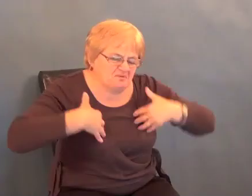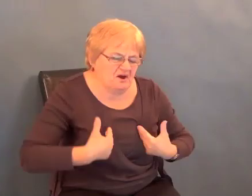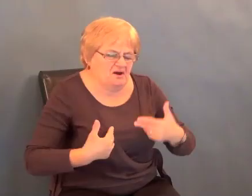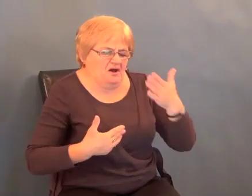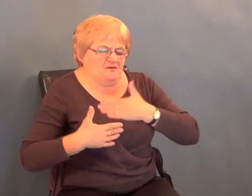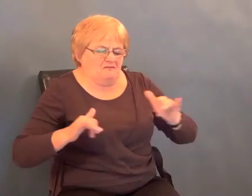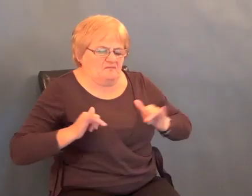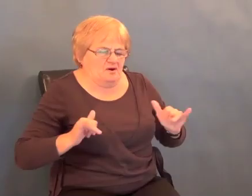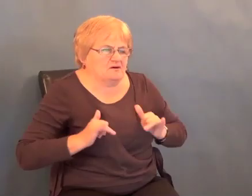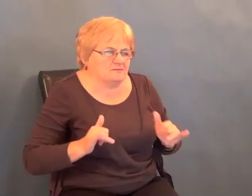W sobotę wygodniej.